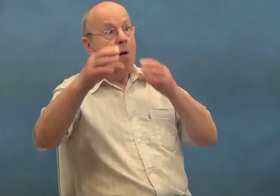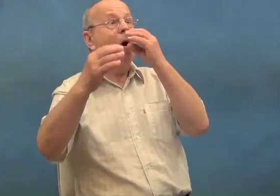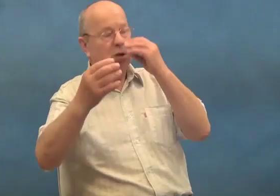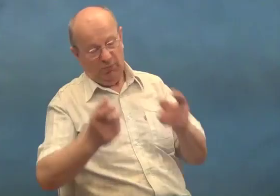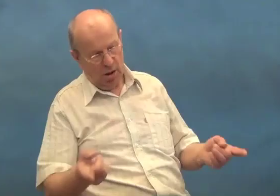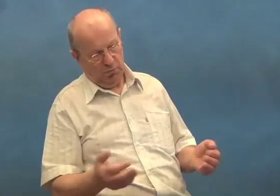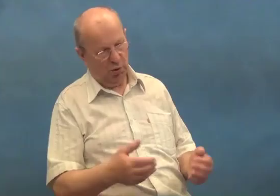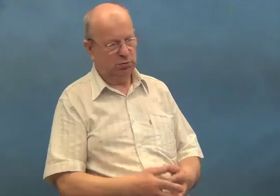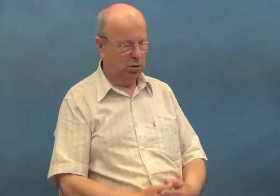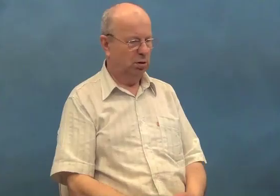Nie wolno chodzić i jeść, możliwe.